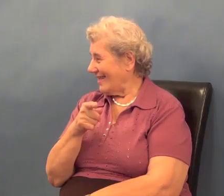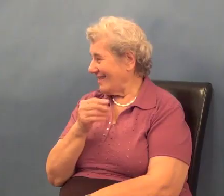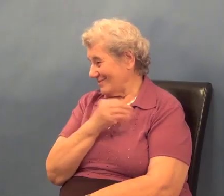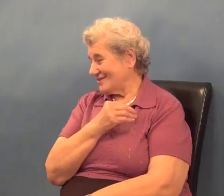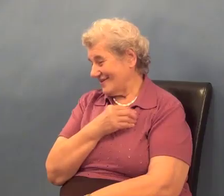Uczciwi.